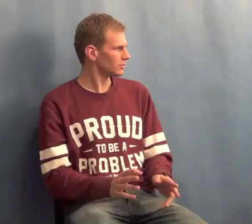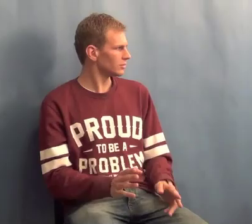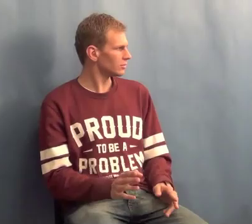Jeden.